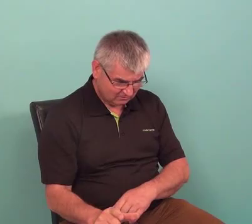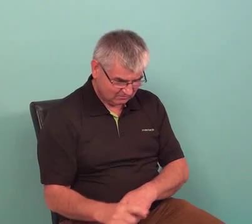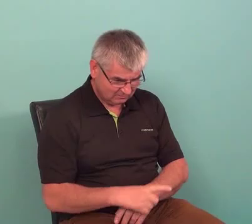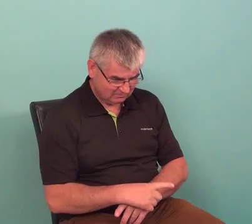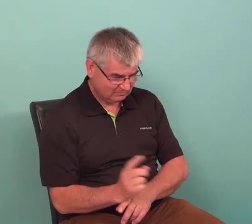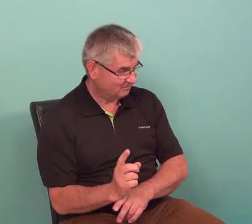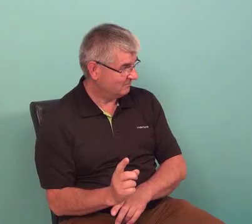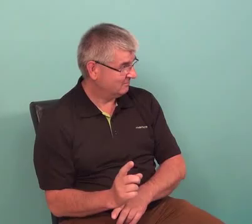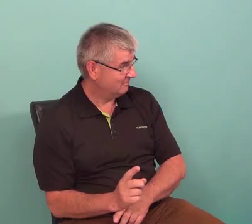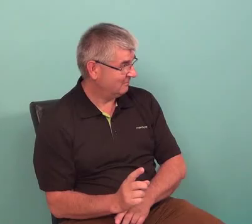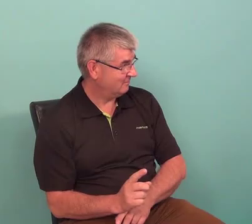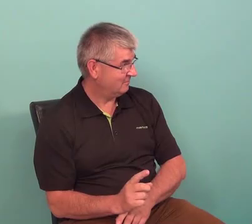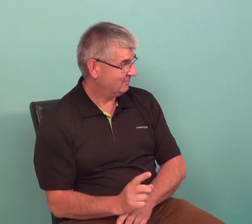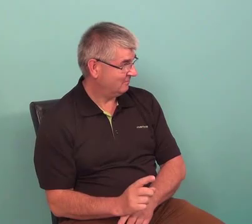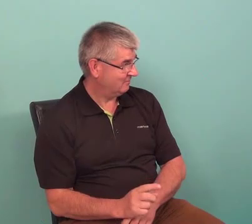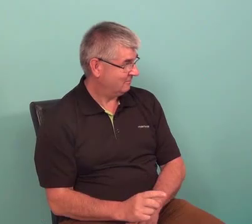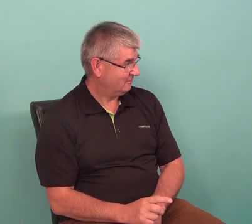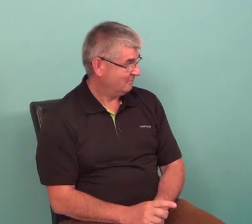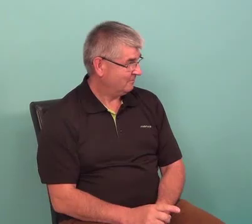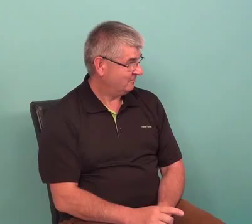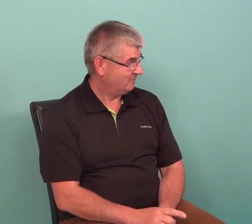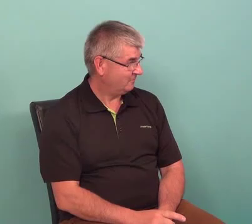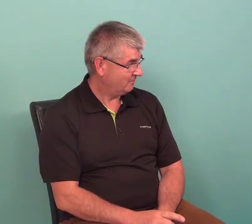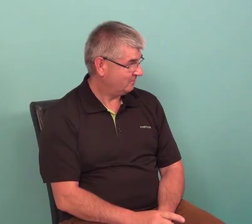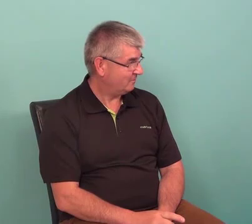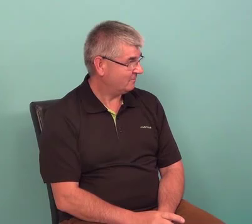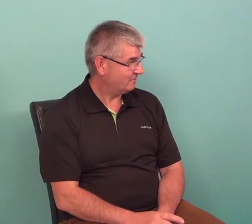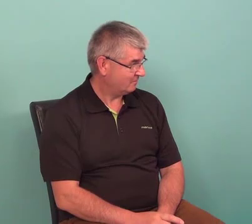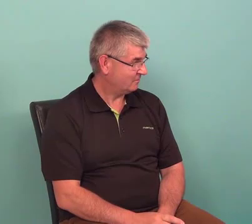Budzik strzela wskazówką.